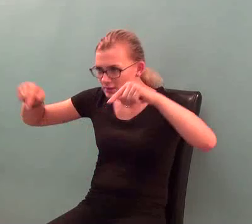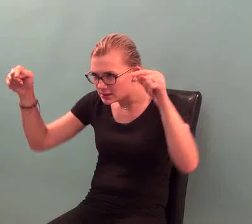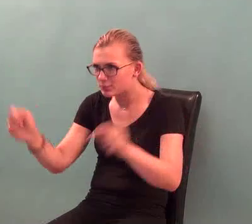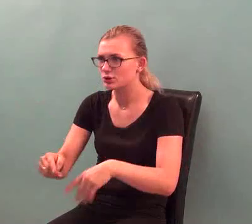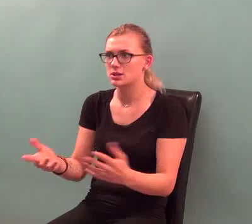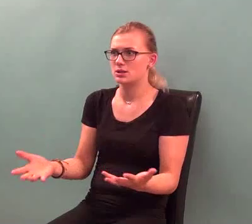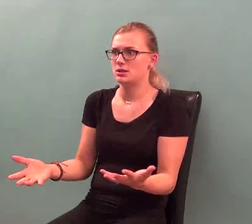Ludzie się dziwią, co się dzieje?